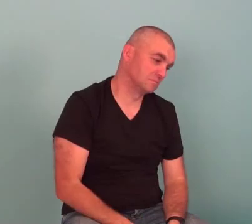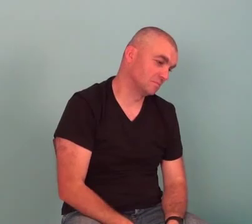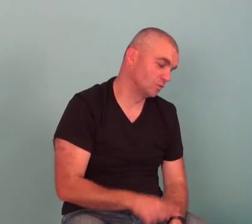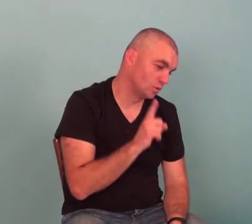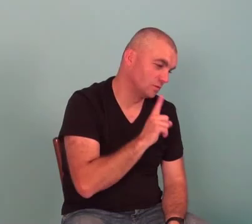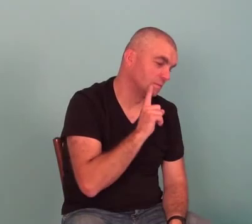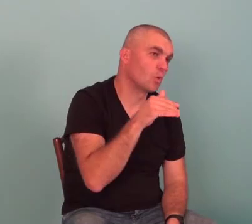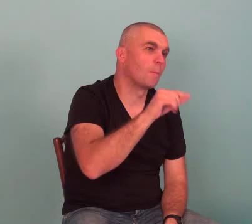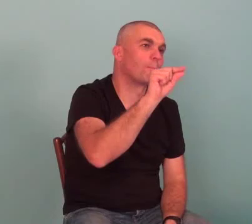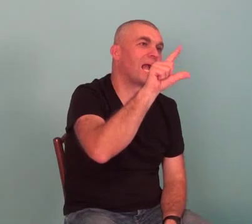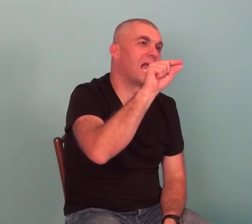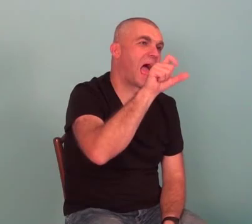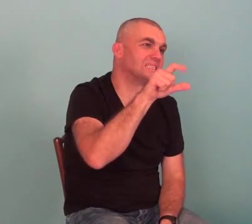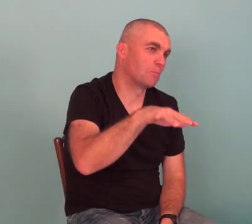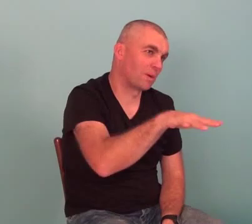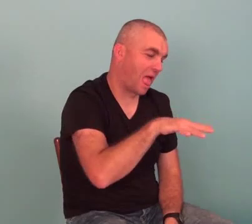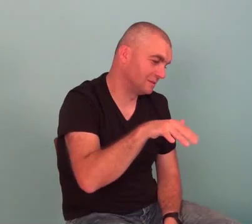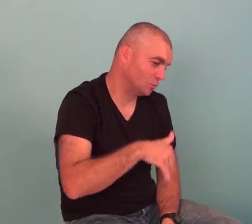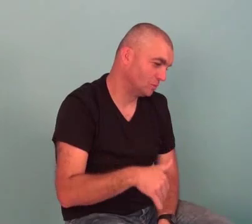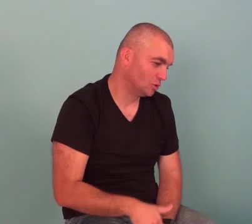Prawda, może to być plaża.